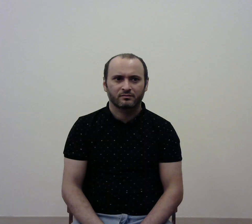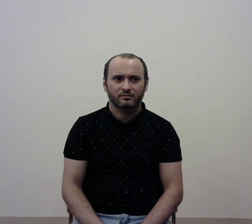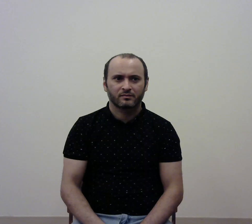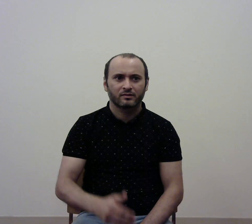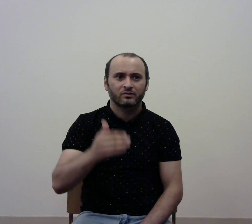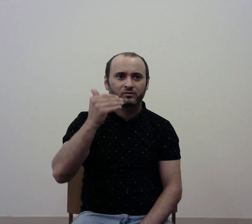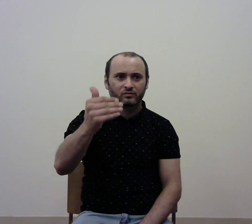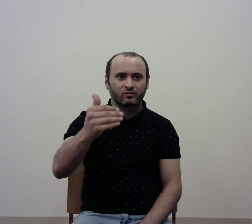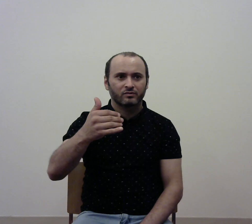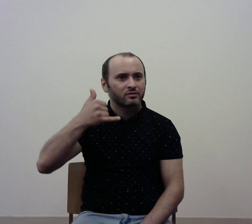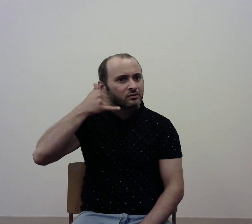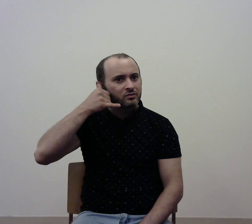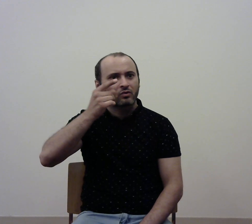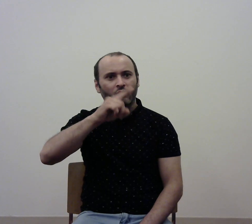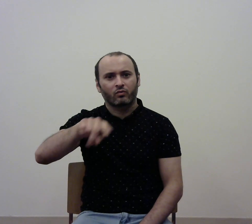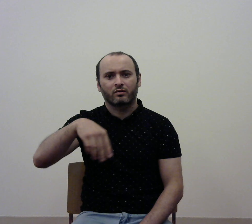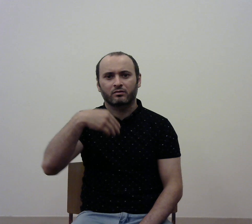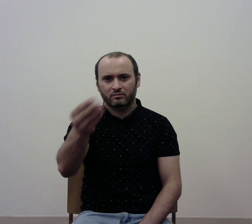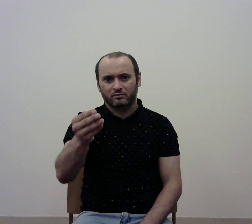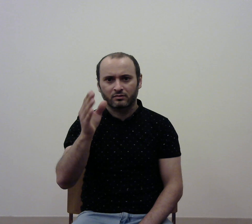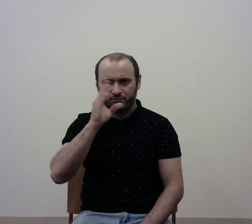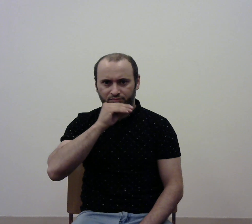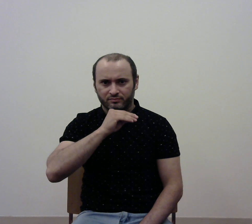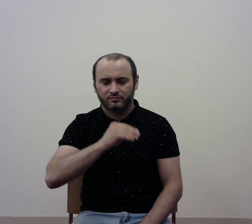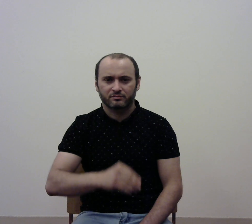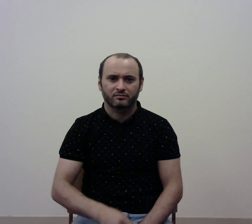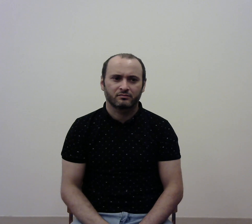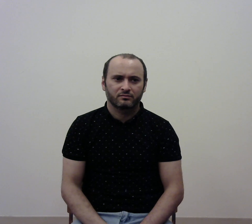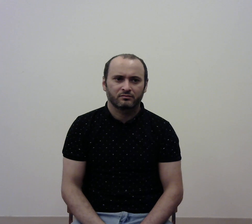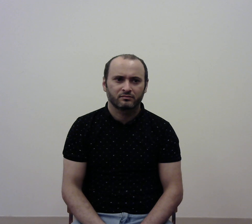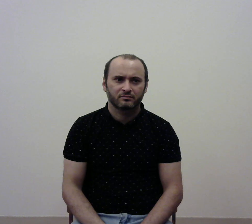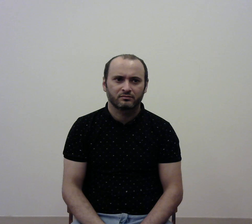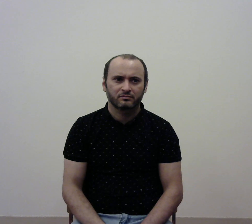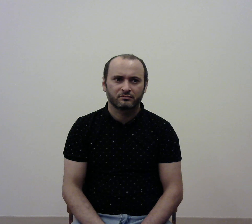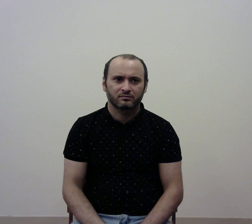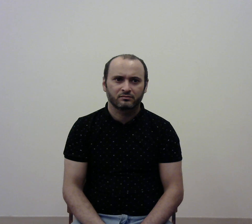Siz telefon nömrənizi verə bilərsinizmi?